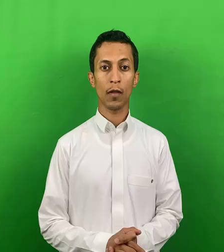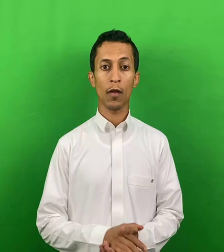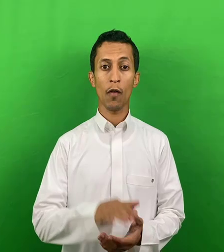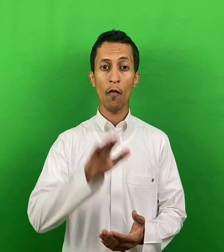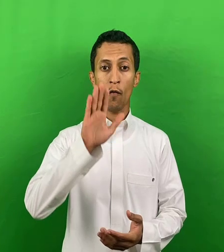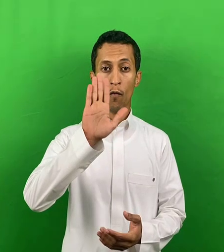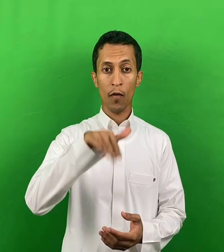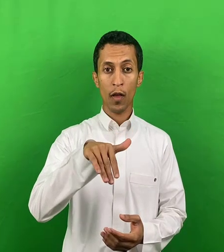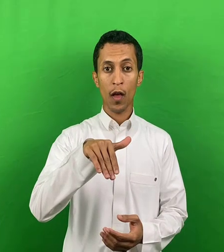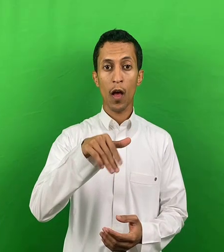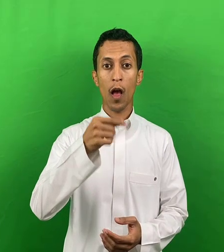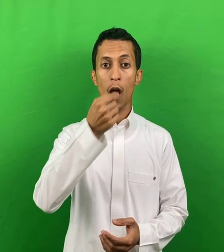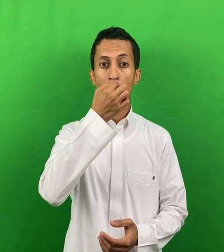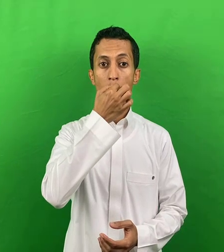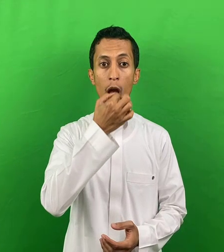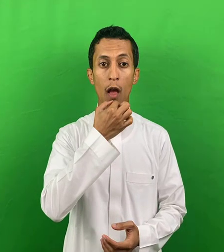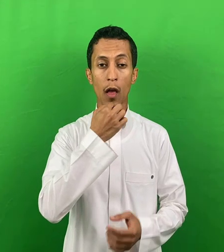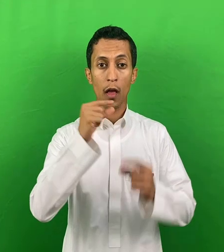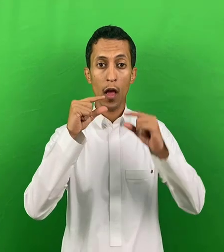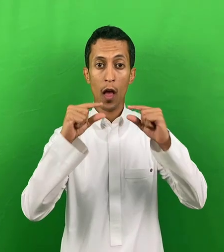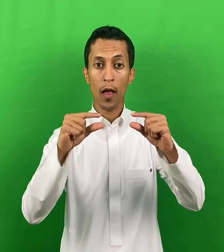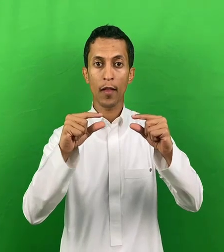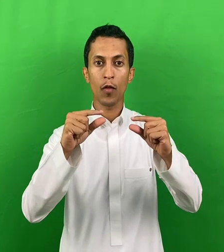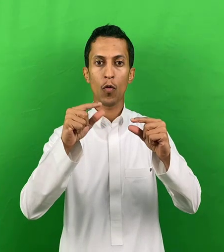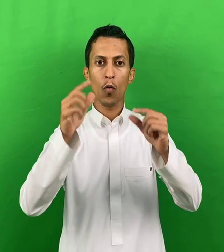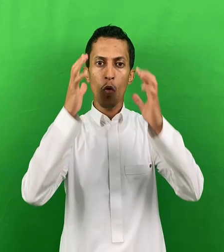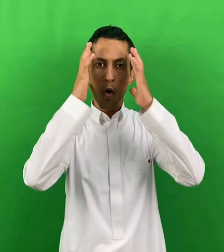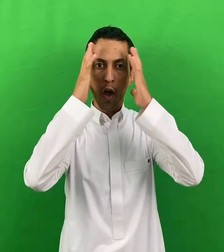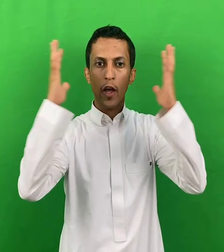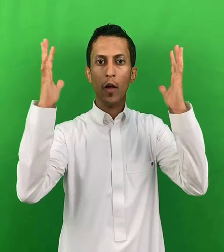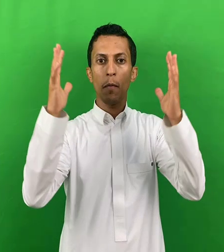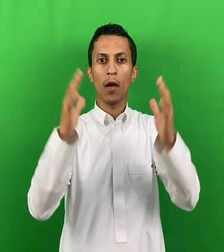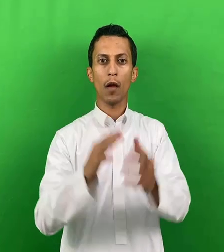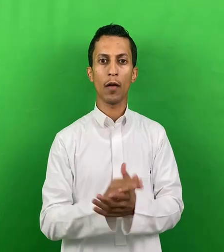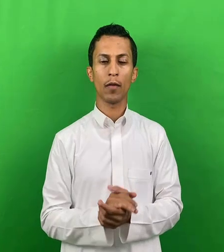فيهما من الآيات والحكمة